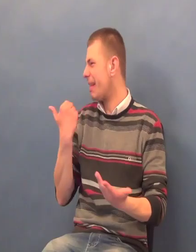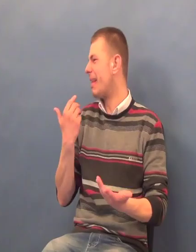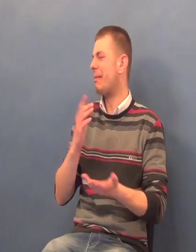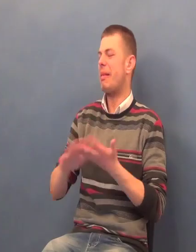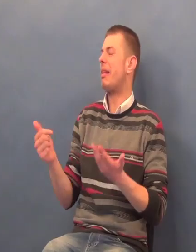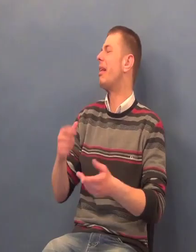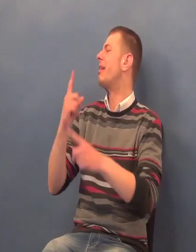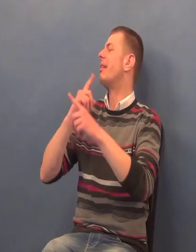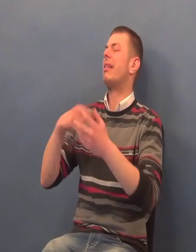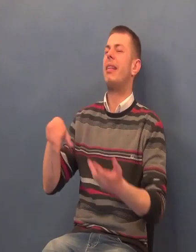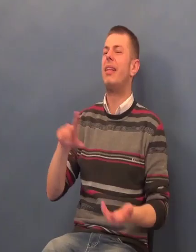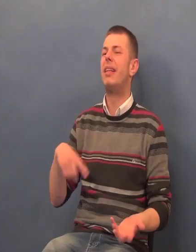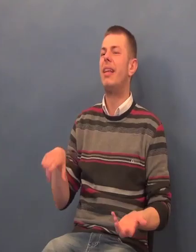Bez? Musi być. Bo znak pokazuje zakaz.